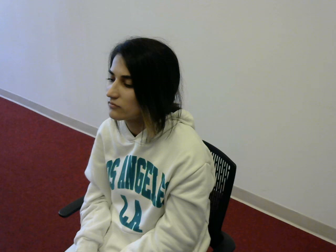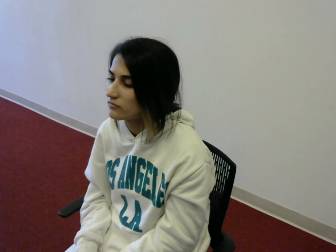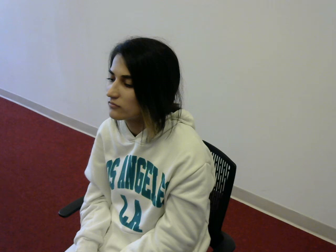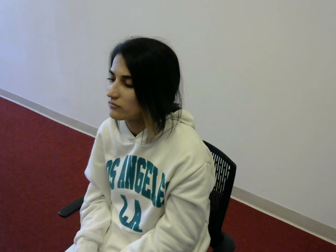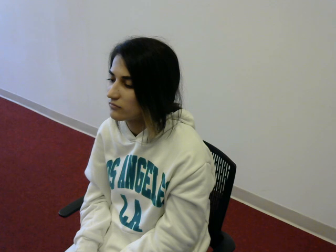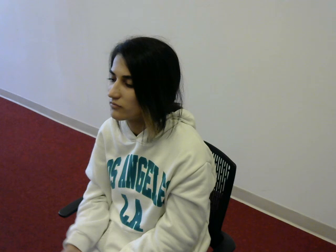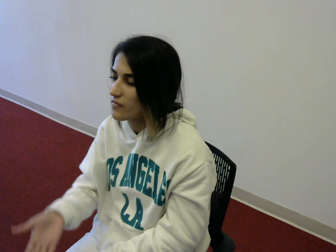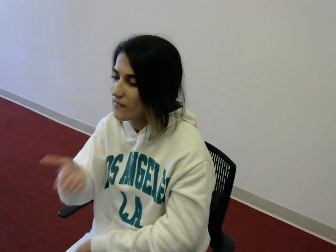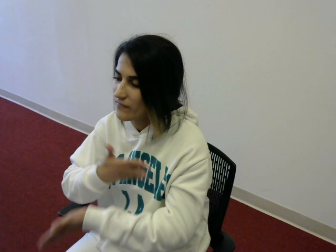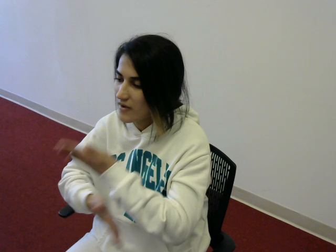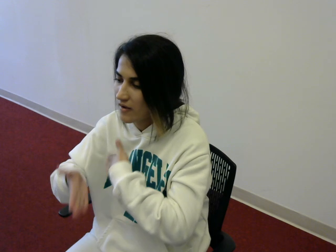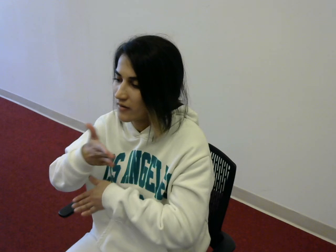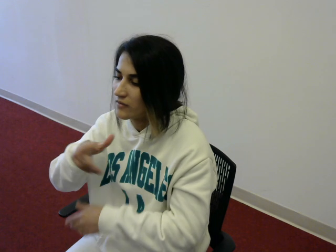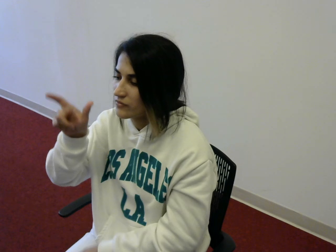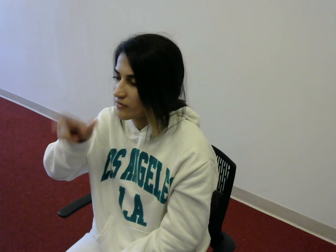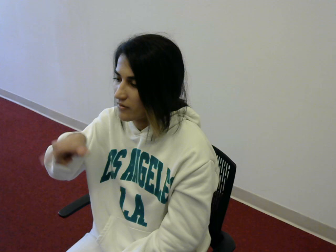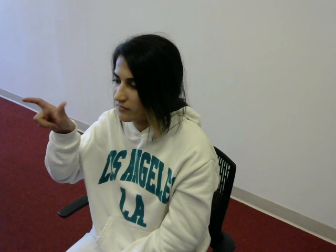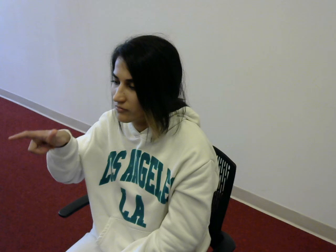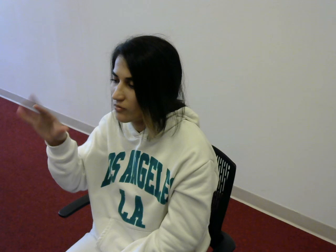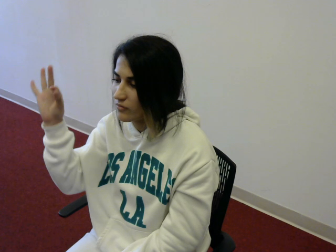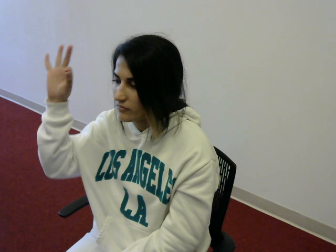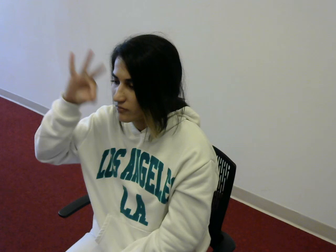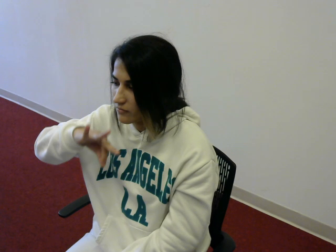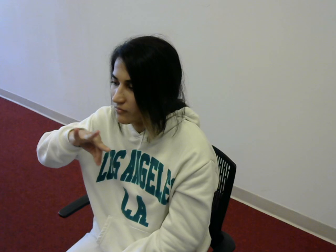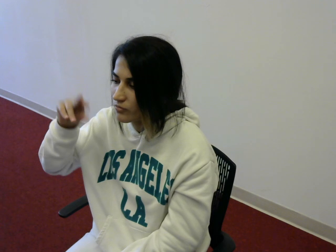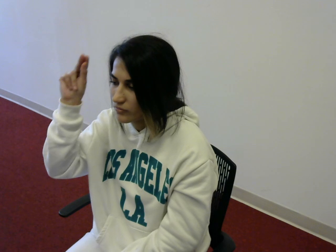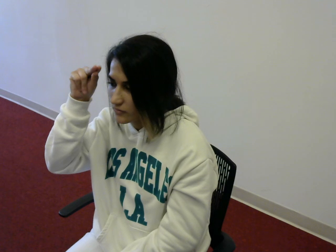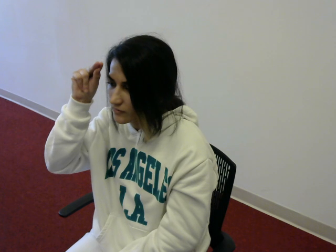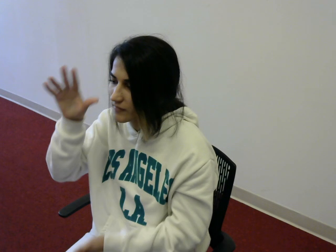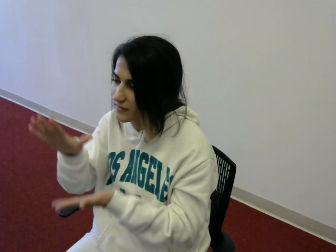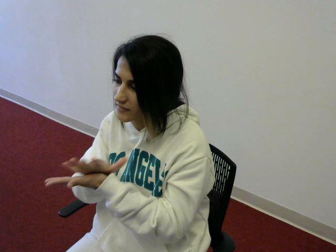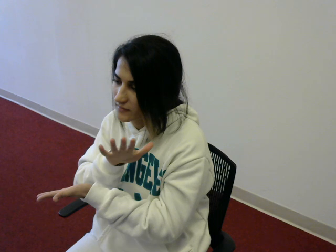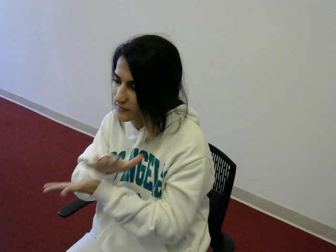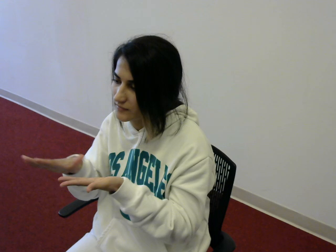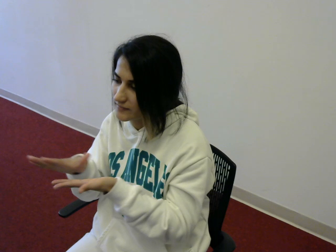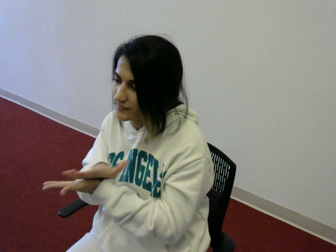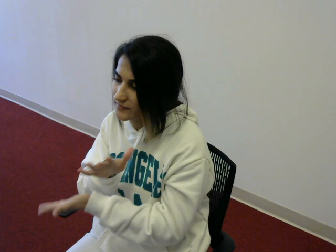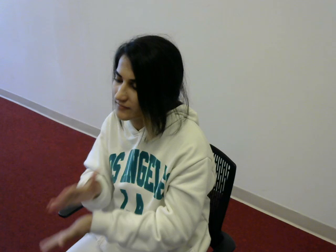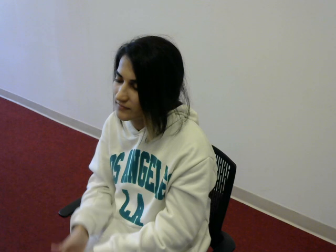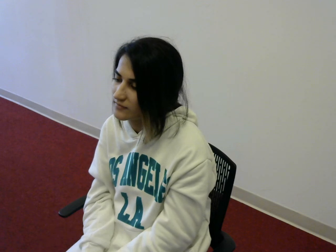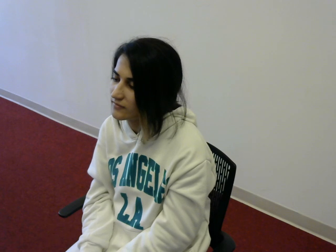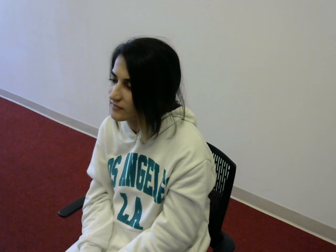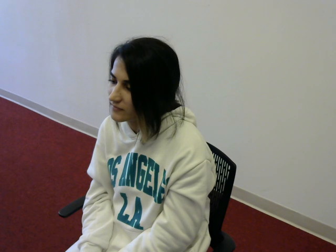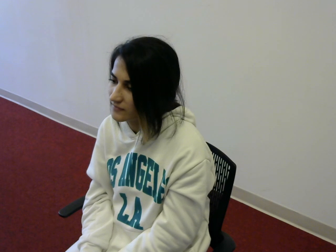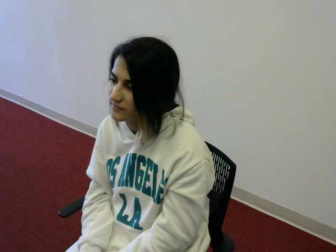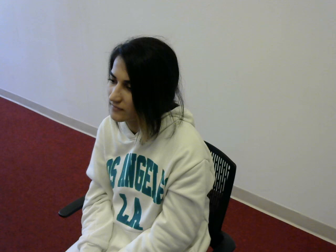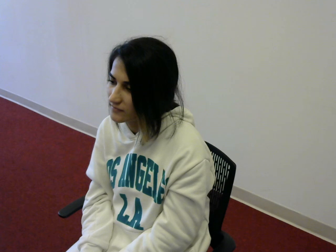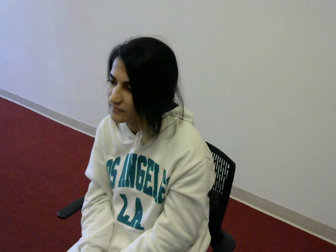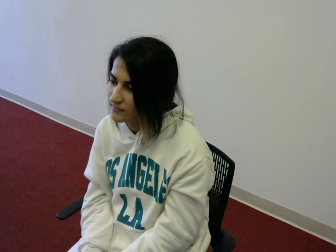Əlilliyi olan şəxslərə təhsil pulsuzdur